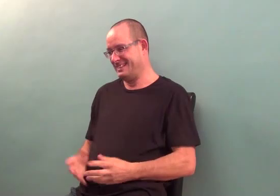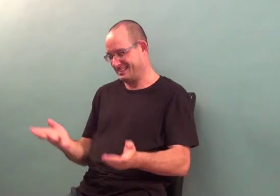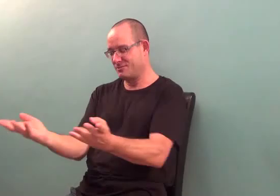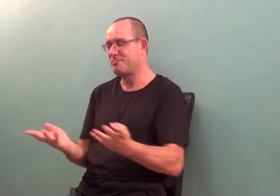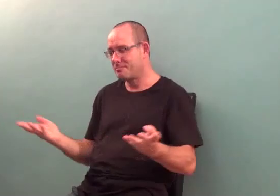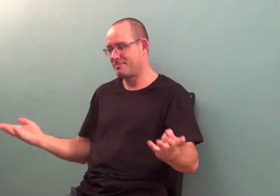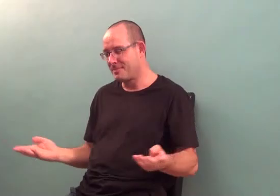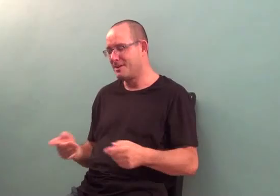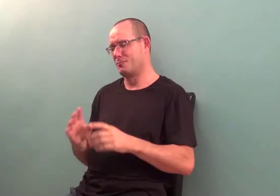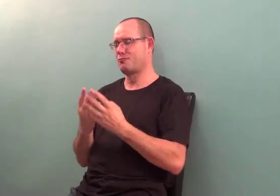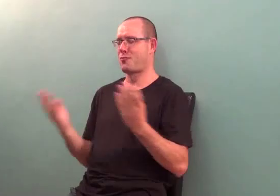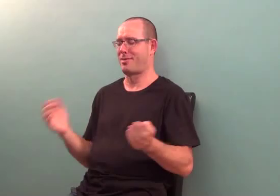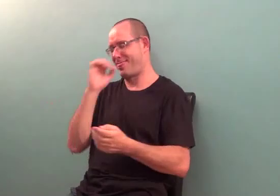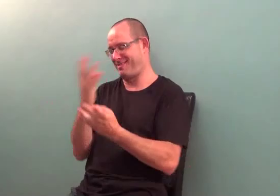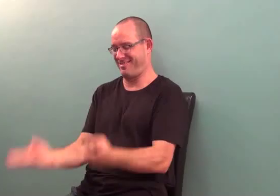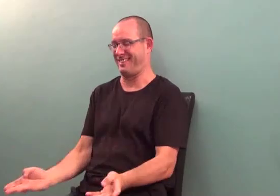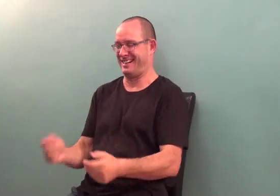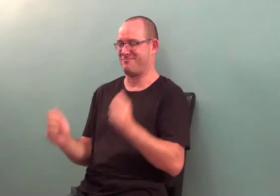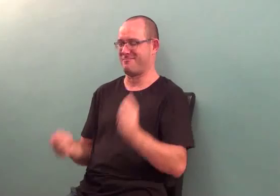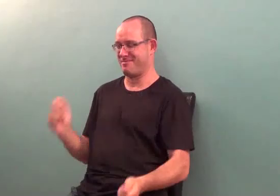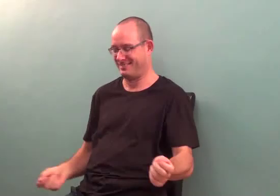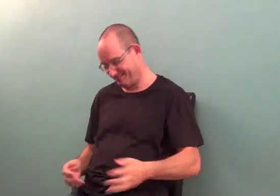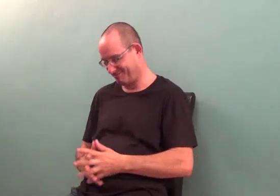A to on na płocie gra, ale bzdura, położył na płasko kawałek płotu i w niego bębni.